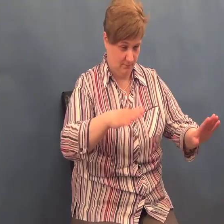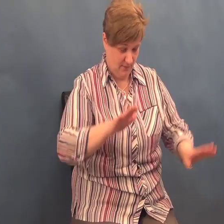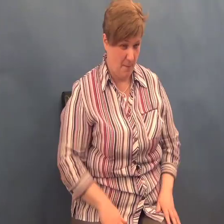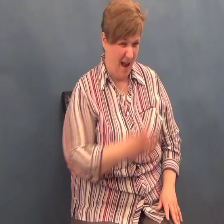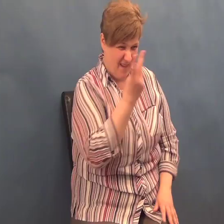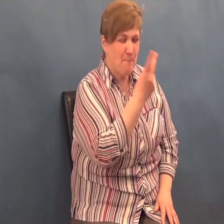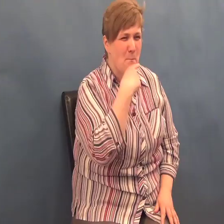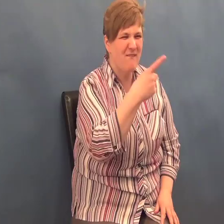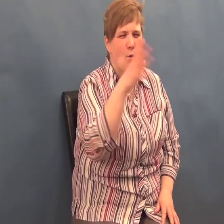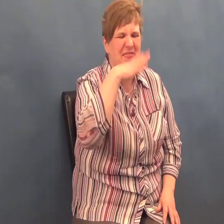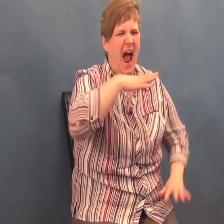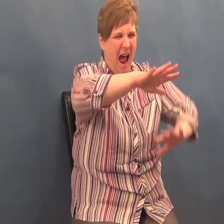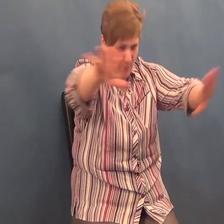Mówiłam, że obaj poszli szukać na dwór.